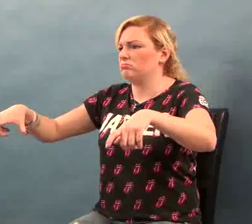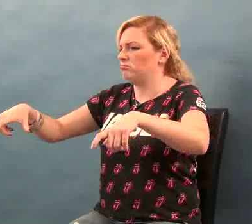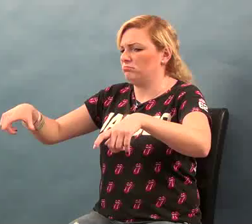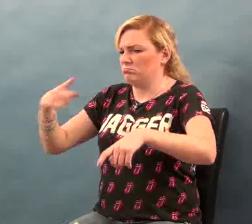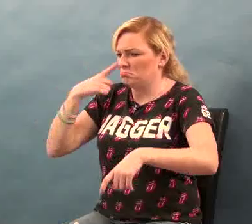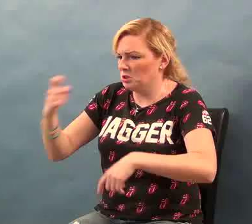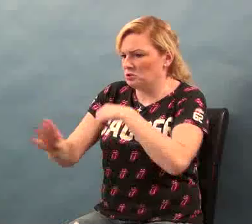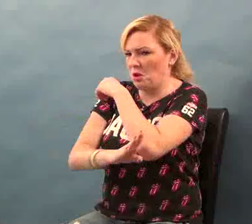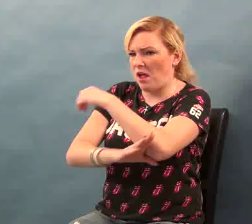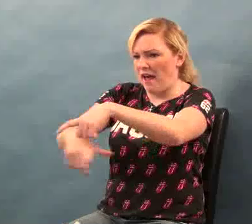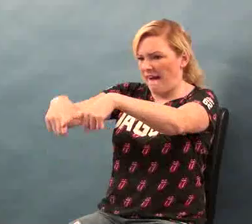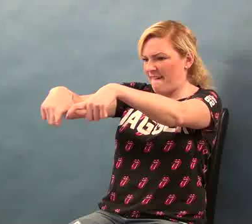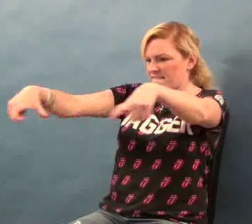Zauważyli leżący pień drzewa.